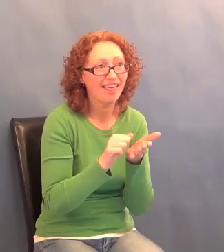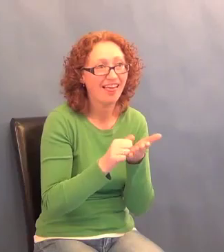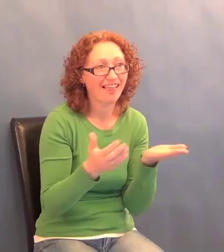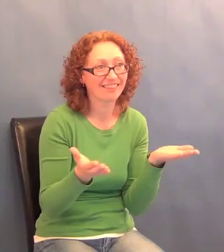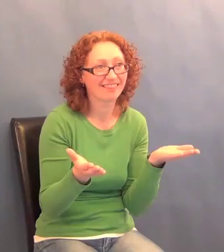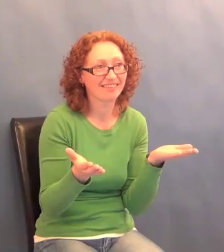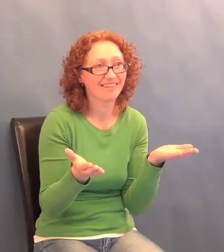Zajęte.